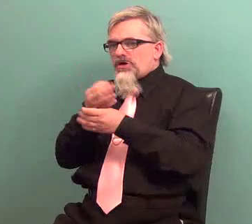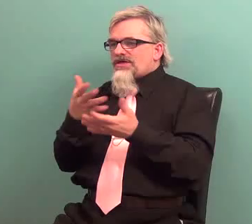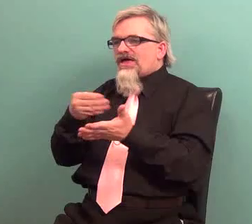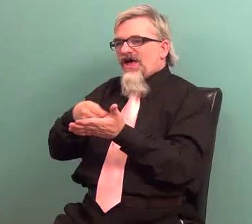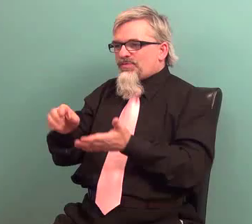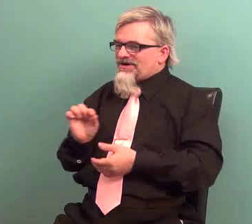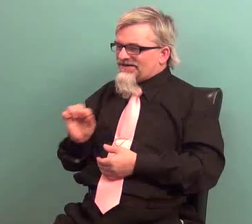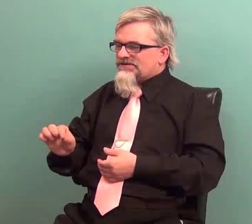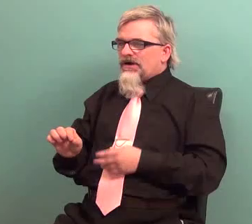Daje mu pieniądze, ale akurat nadchodzi policjant.